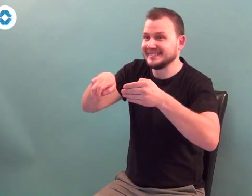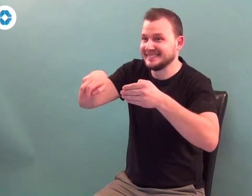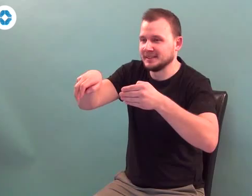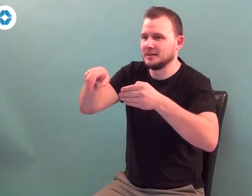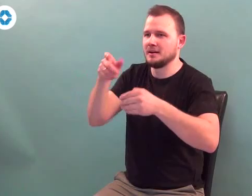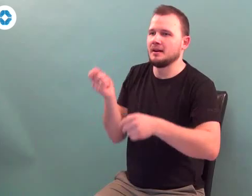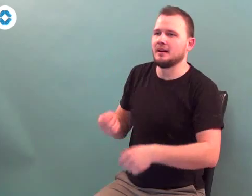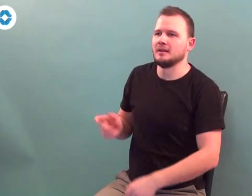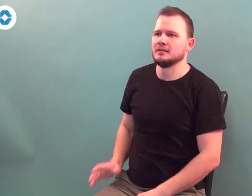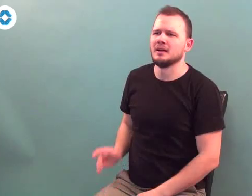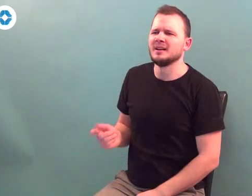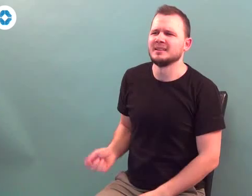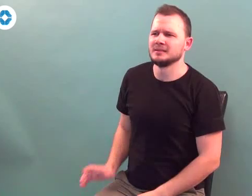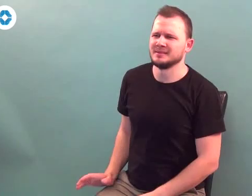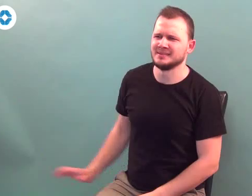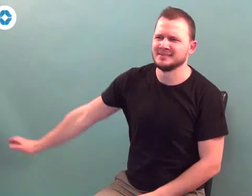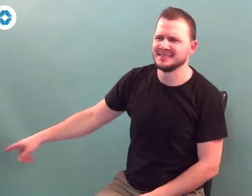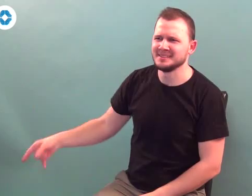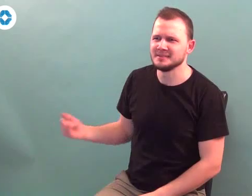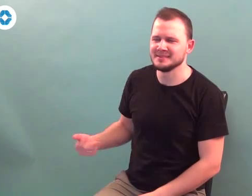Charlie Chaplin odsuwa od siebie dziecko nogą.